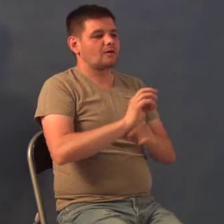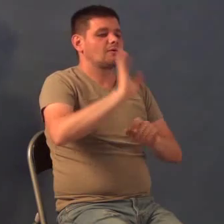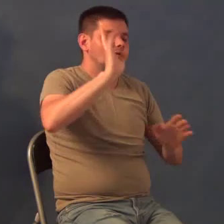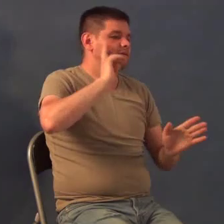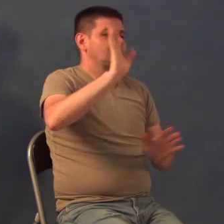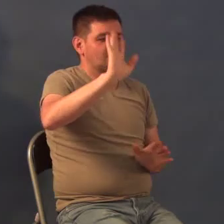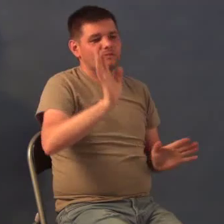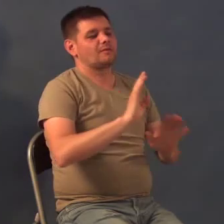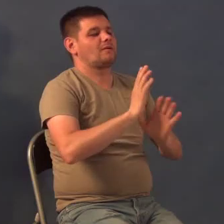Potem zjeżdża na dół, wita się ze wszystkimi.